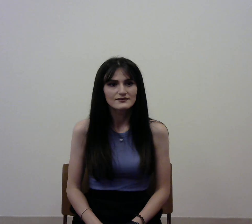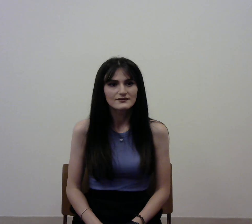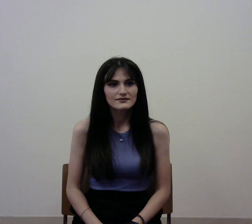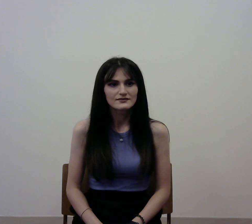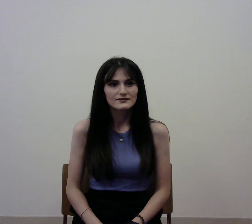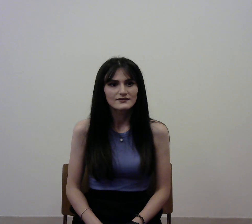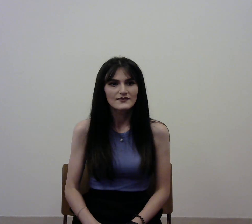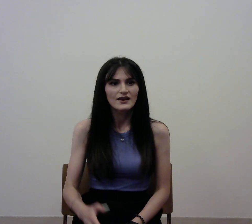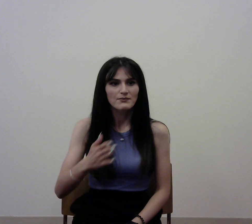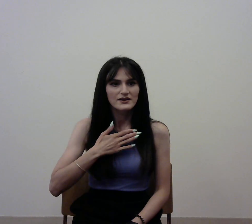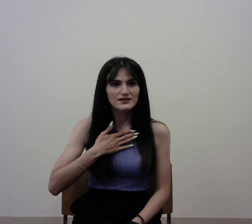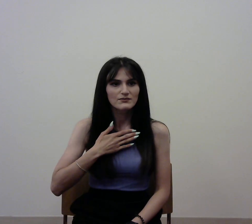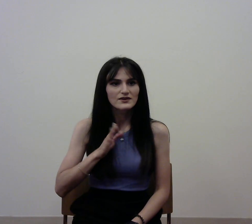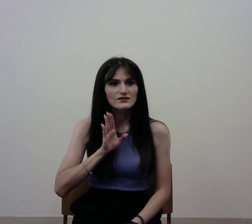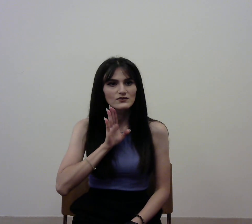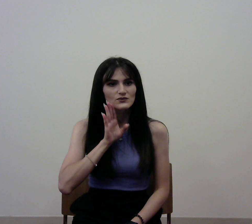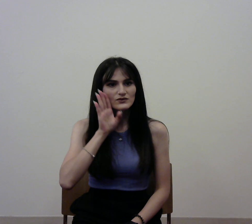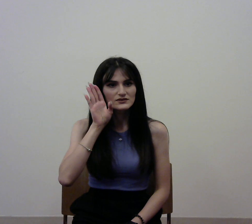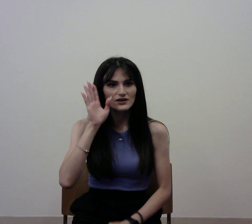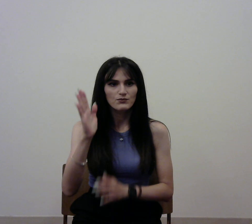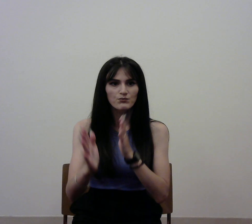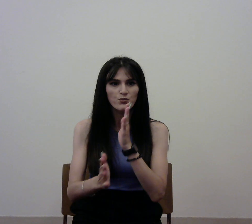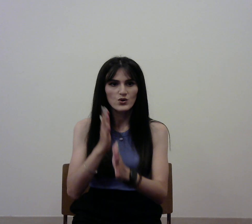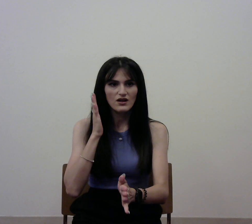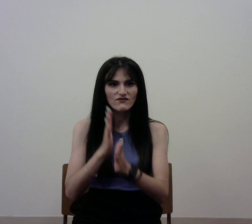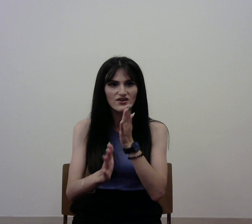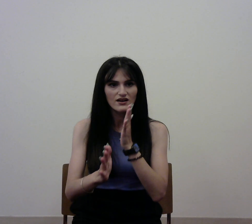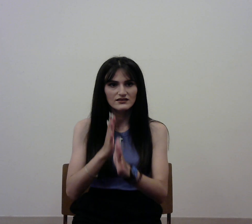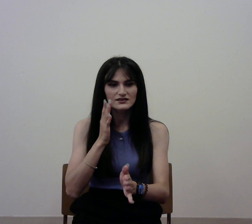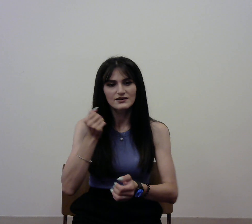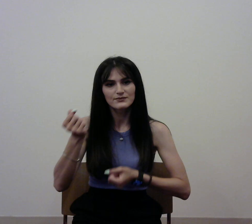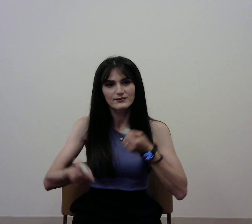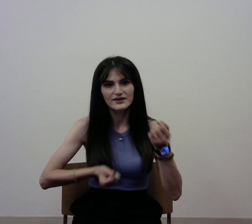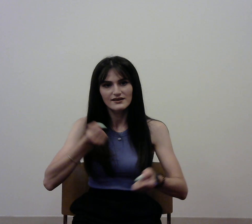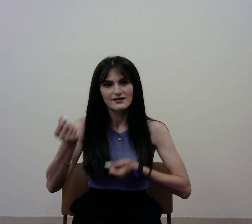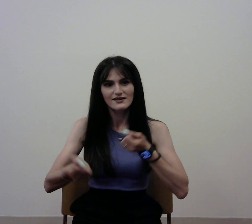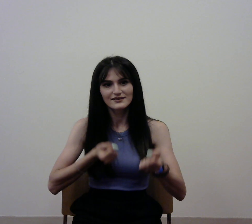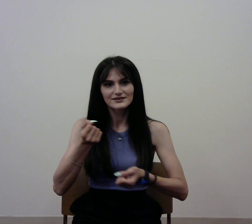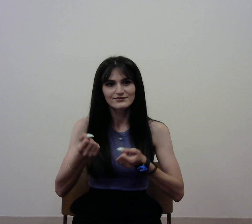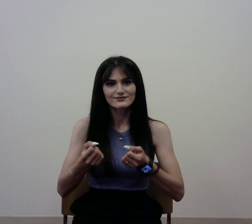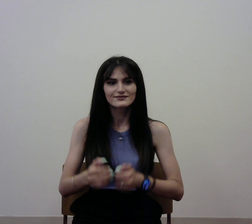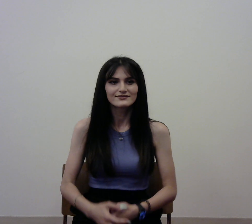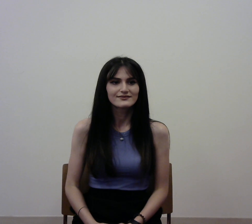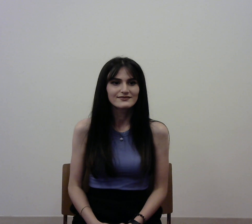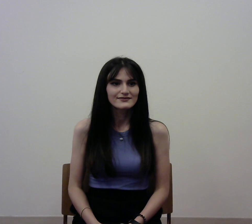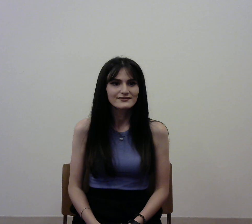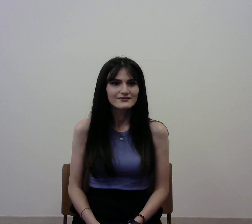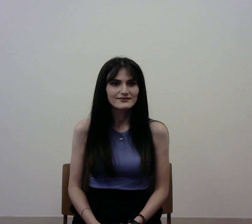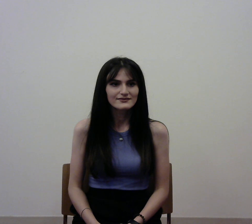Mən səhərlər bulvarda qaçıram